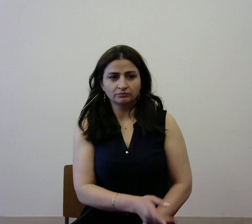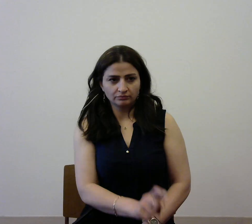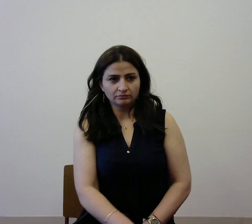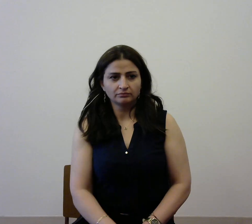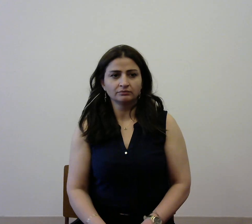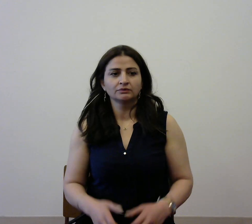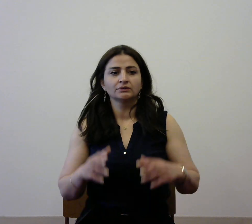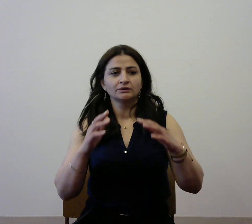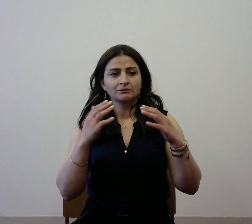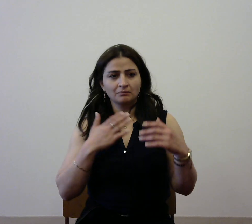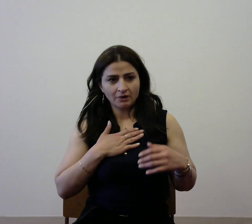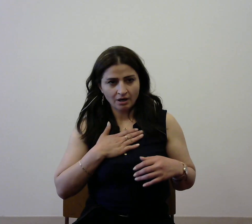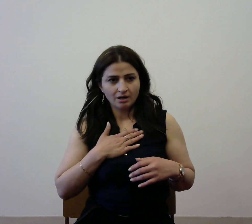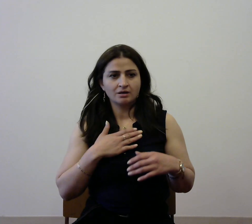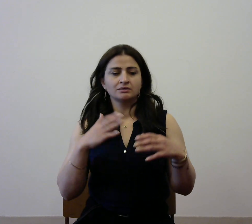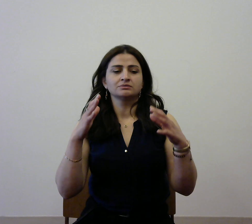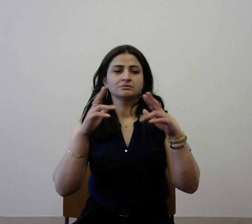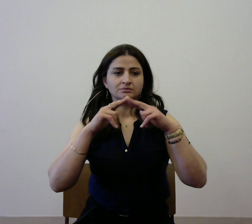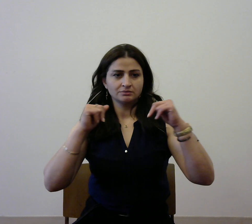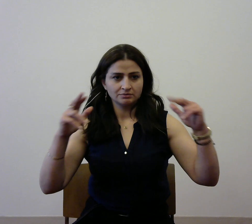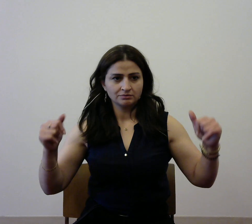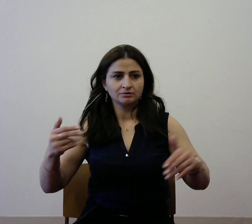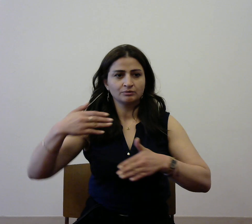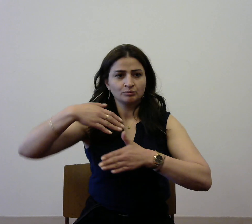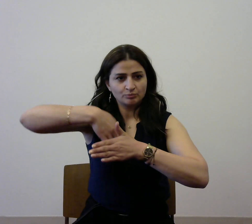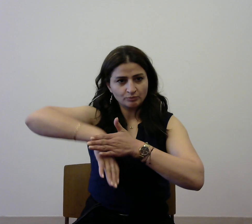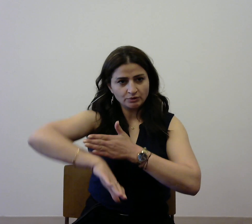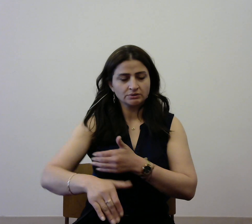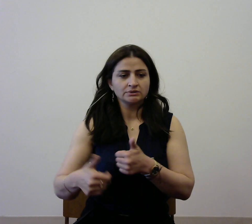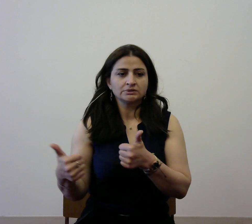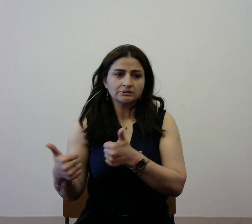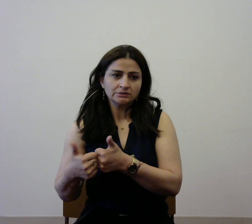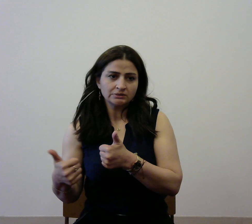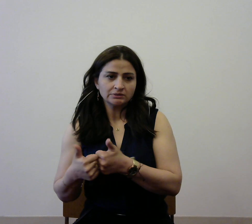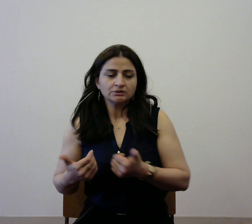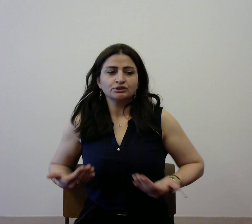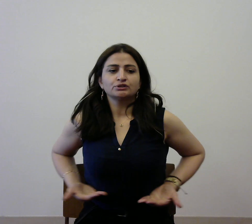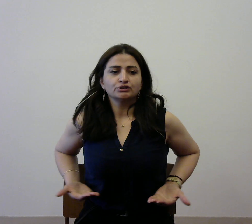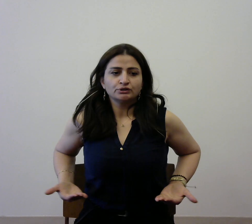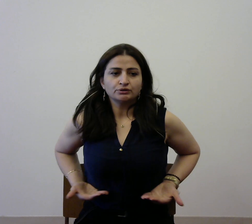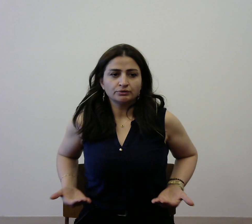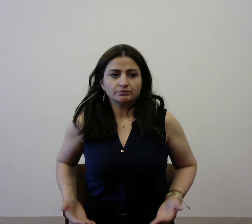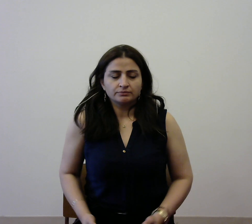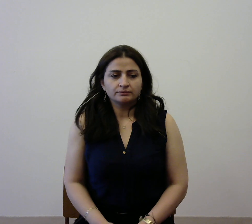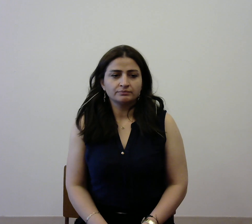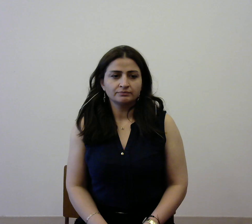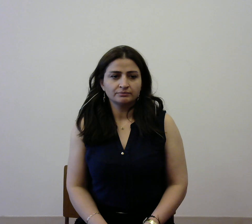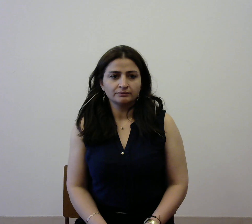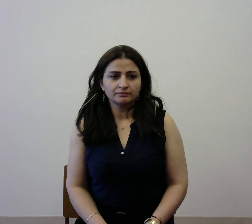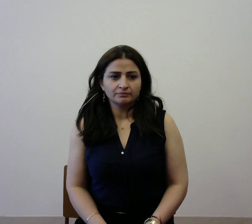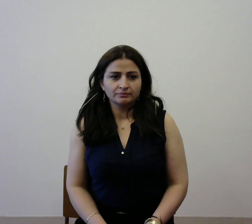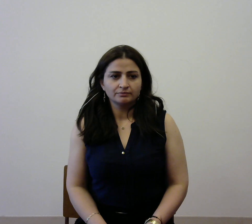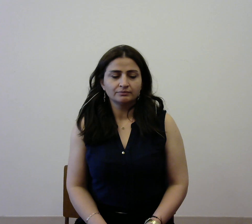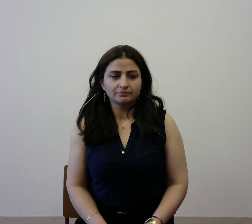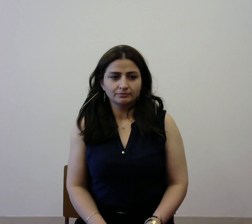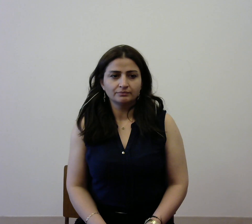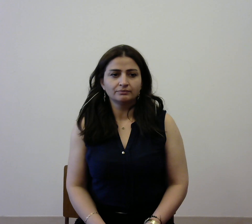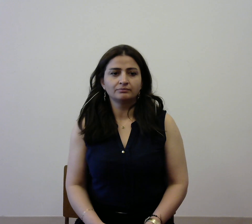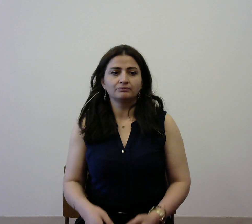Mən Nərimanov metrosunun yanında yaşayıram